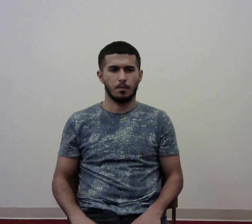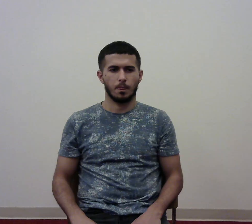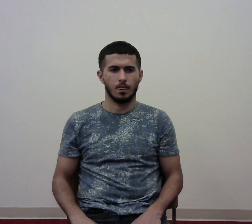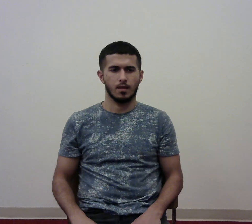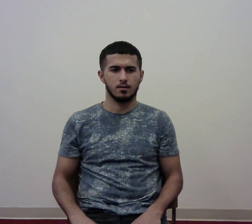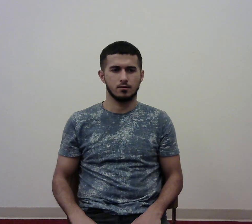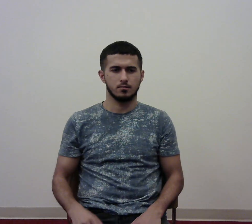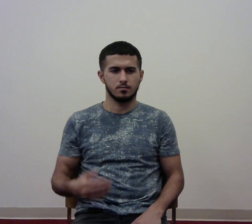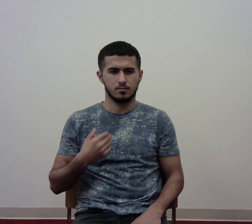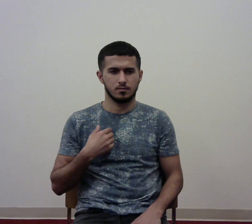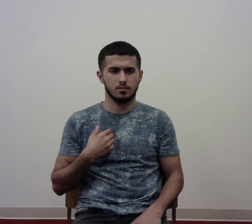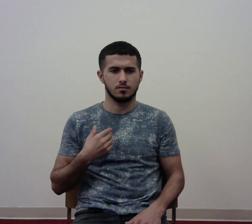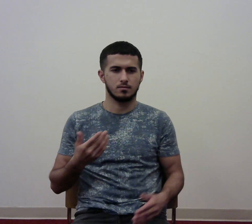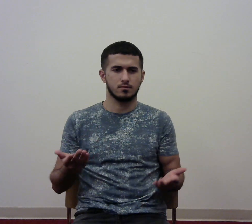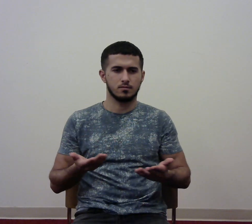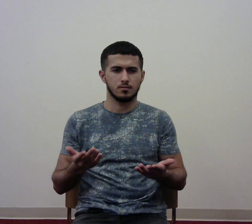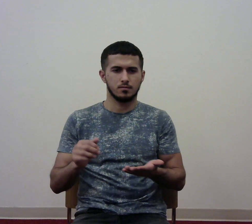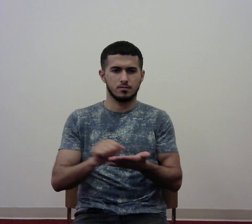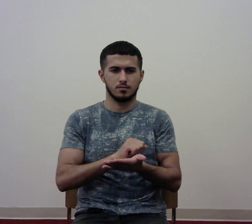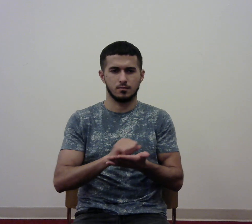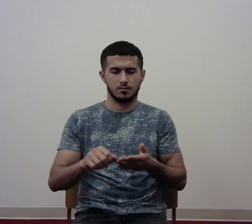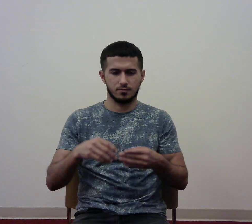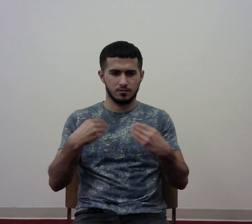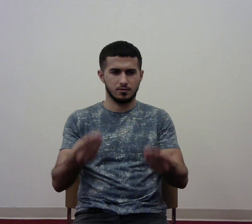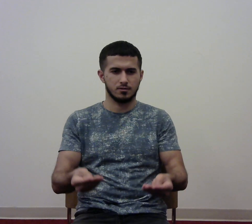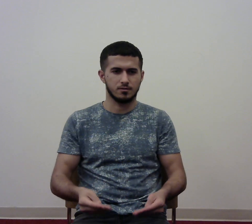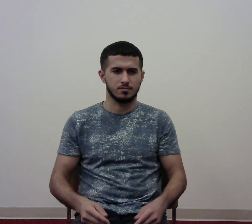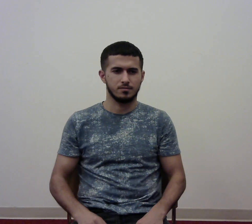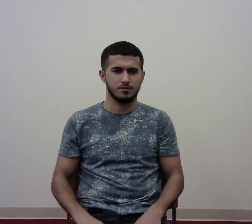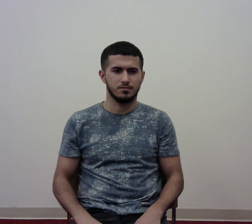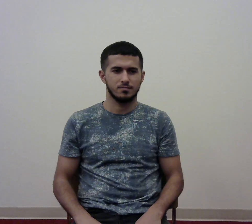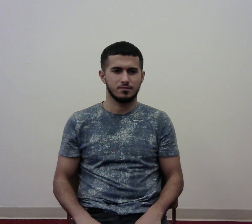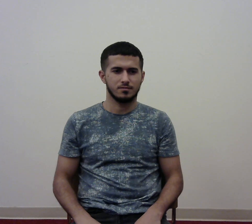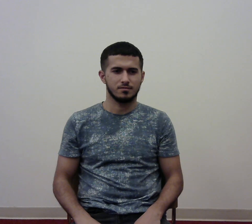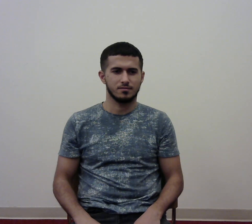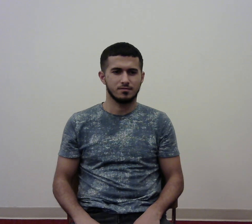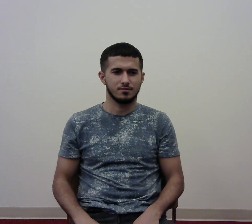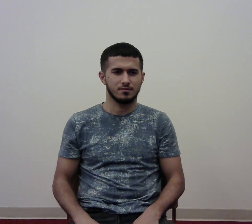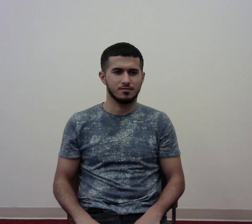Mən hansı sənədləri verməliyəm?